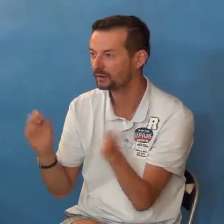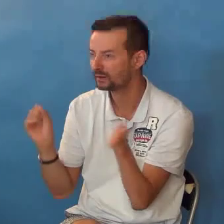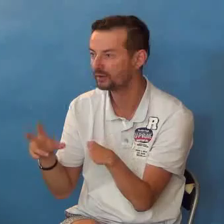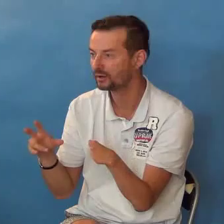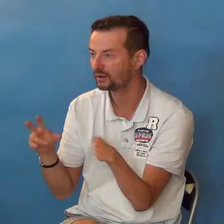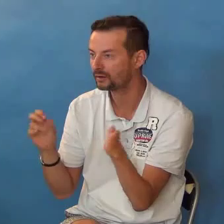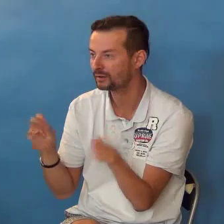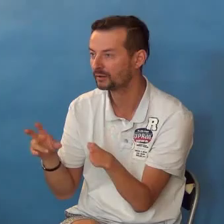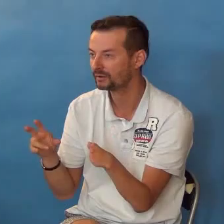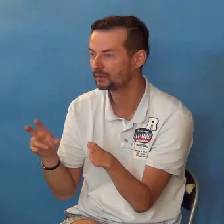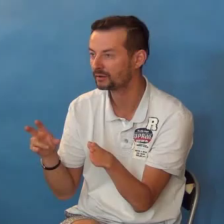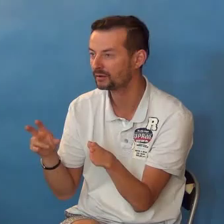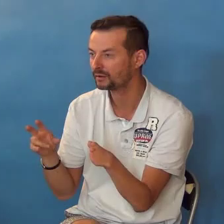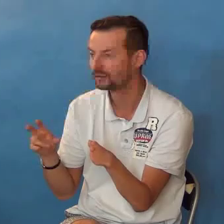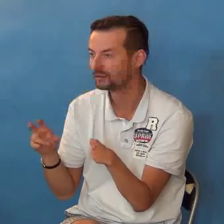Do kina.